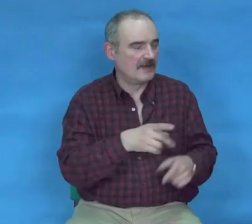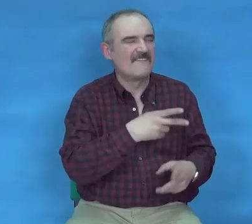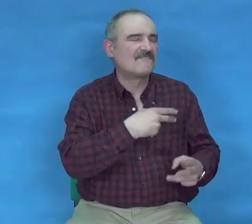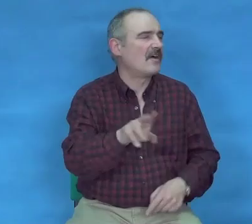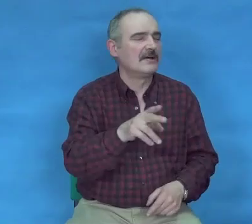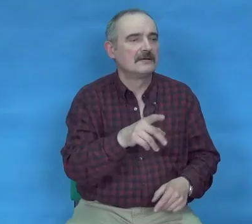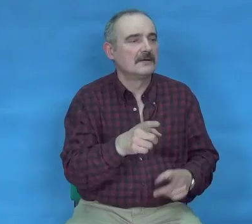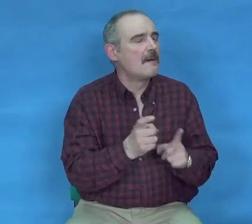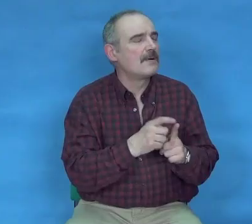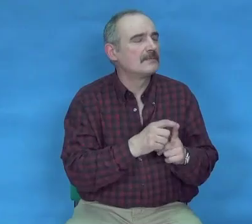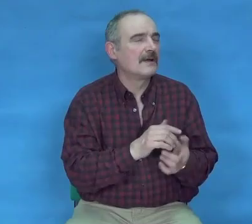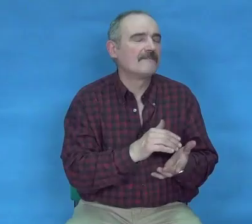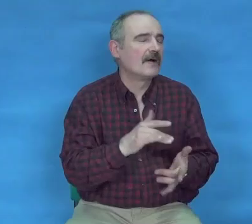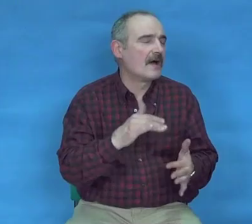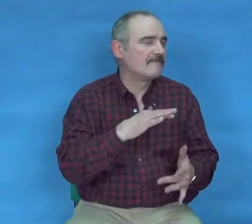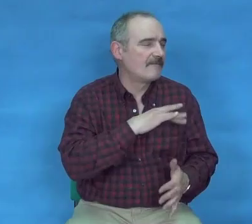Jest ich wiele.